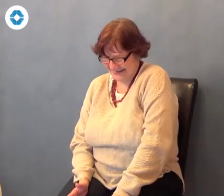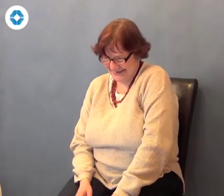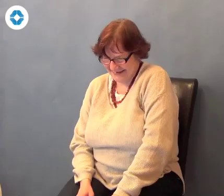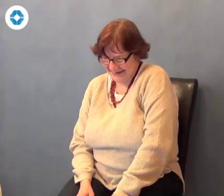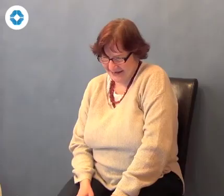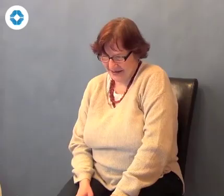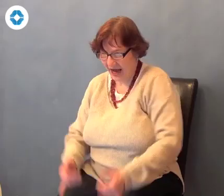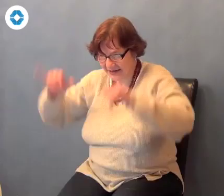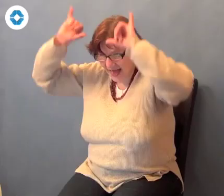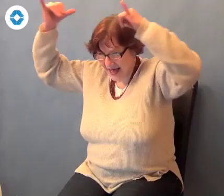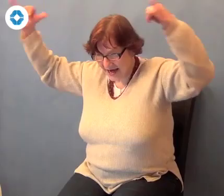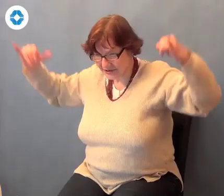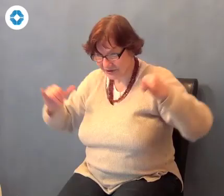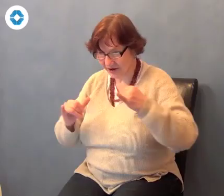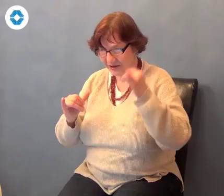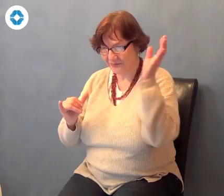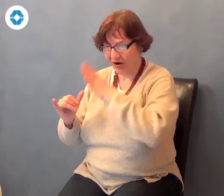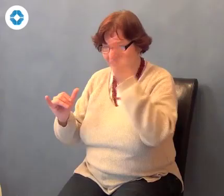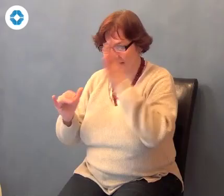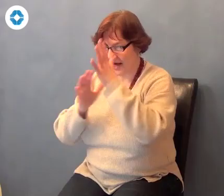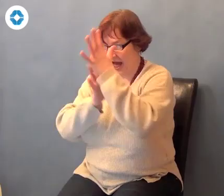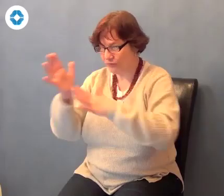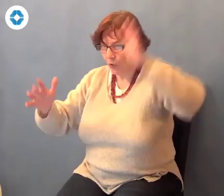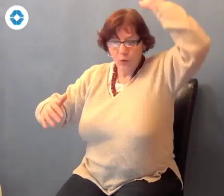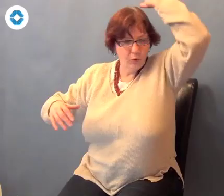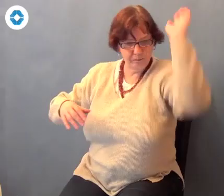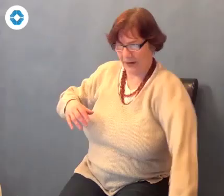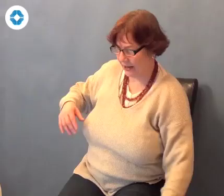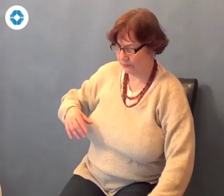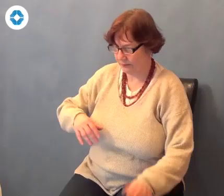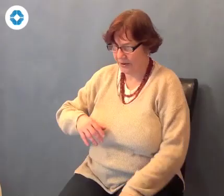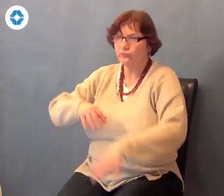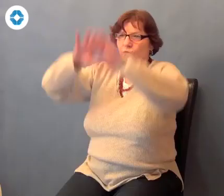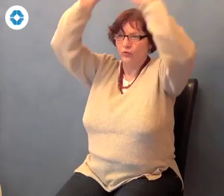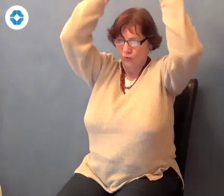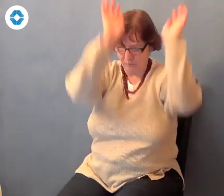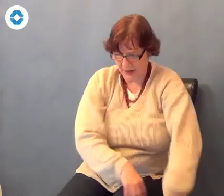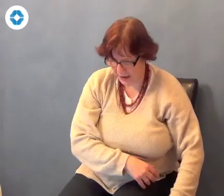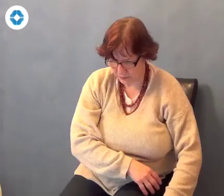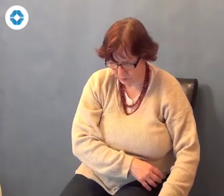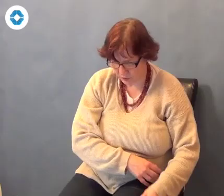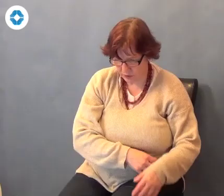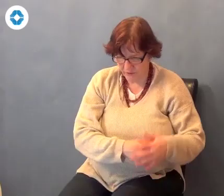Jeleń był na powietrzu w lesie, chłopiec z niego spadł.